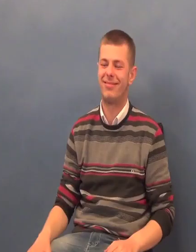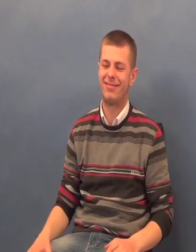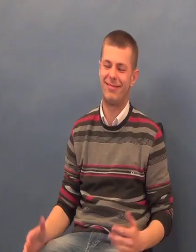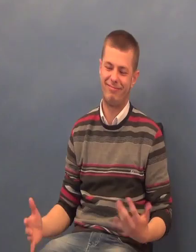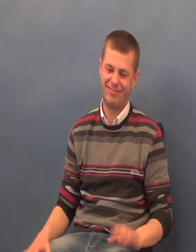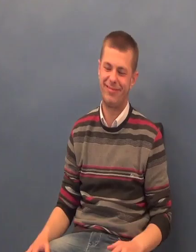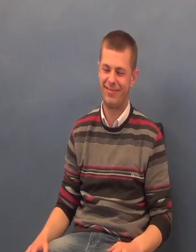Aha.